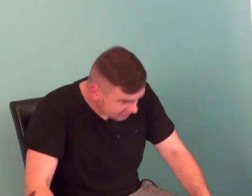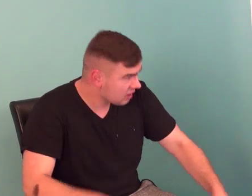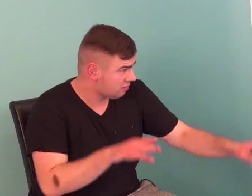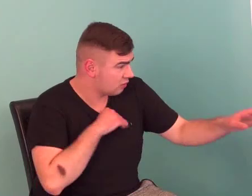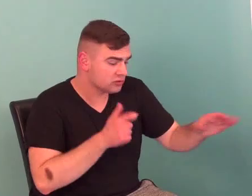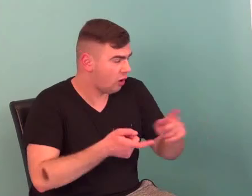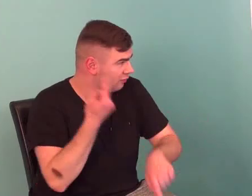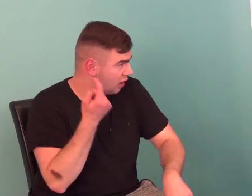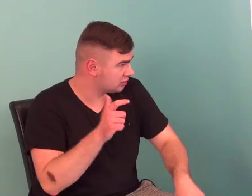Mogę coś odwołać?